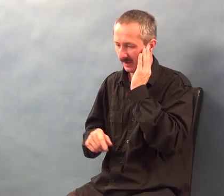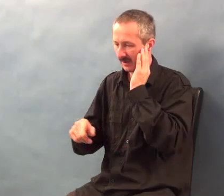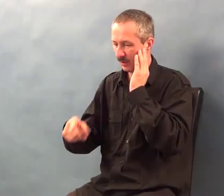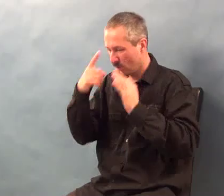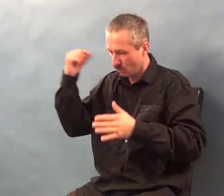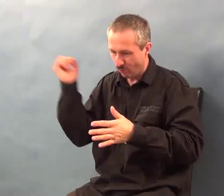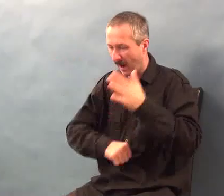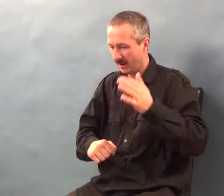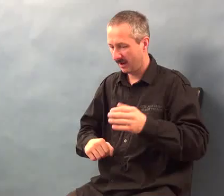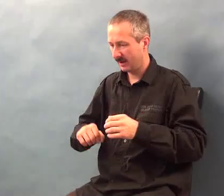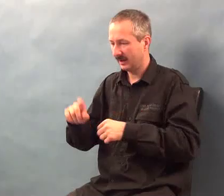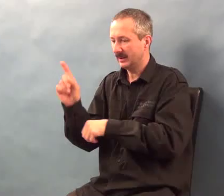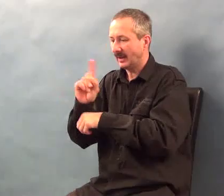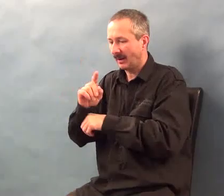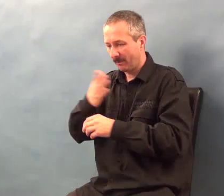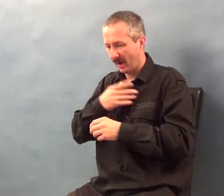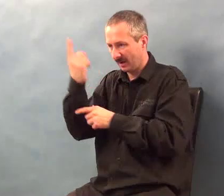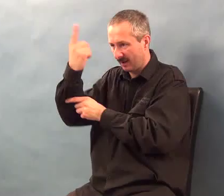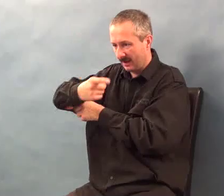A uparty zegar ma wskazówkę